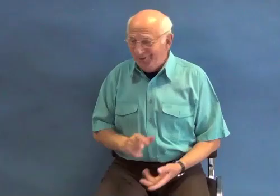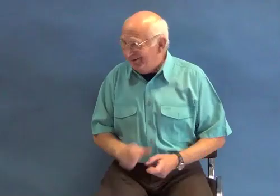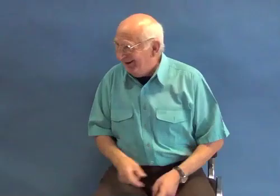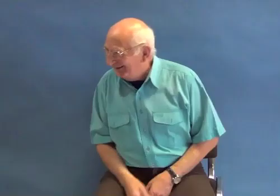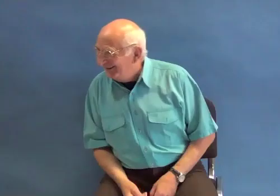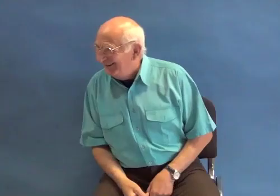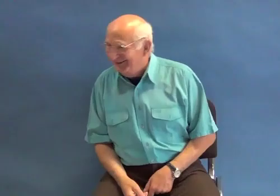I jest czas.